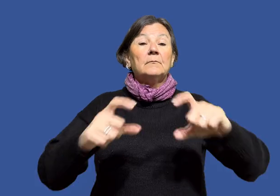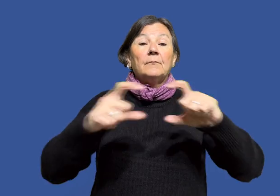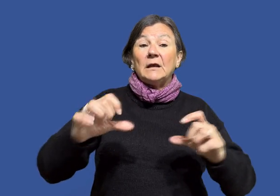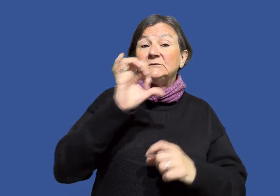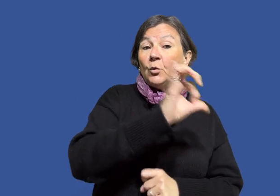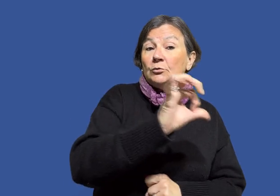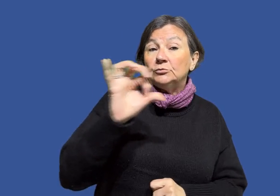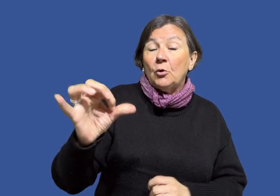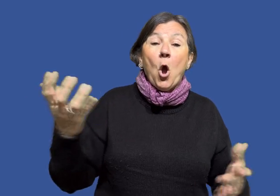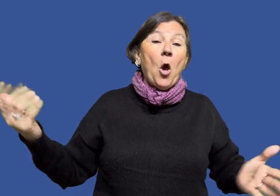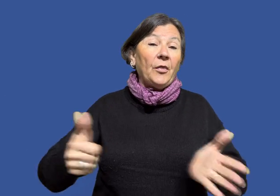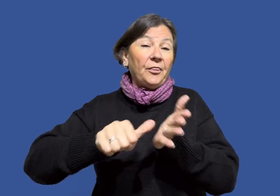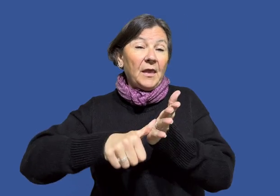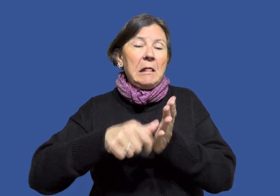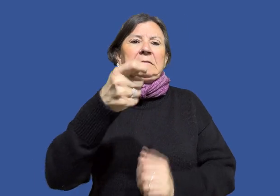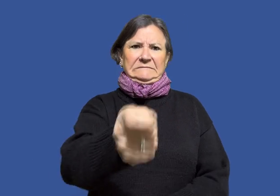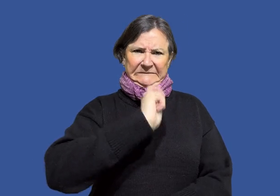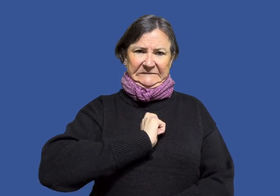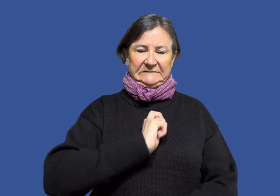Dona'm la targeta sanitària o el document d'identitat.